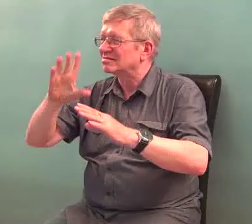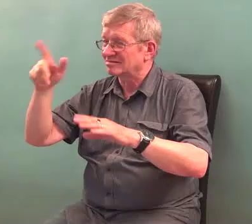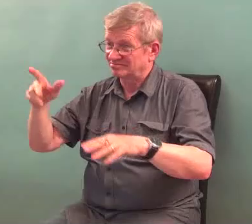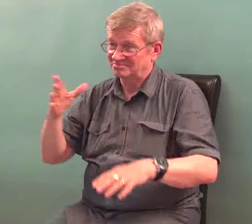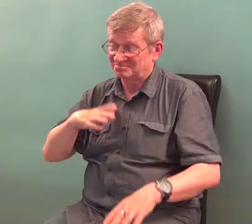Warto.